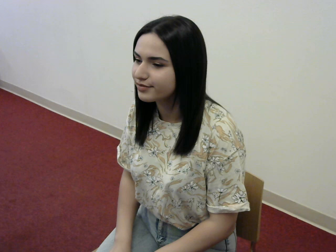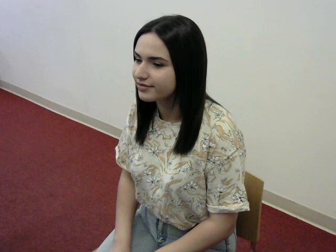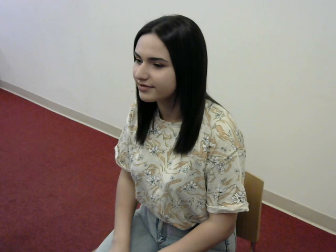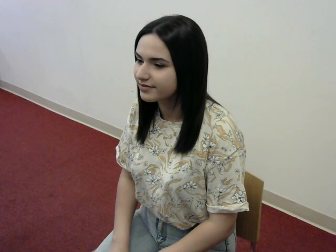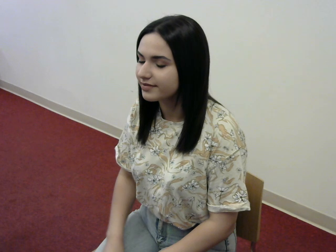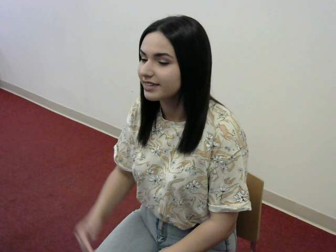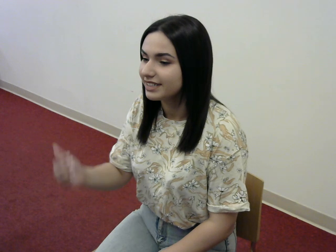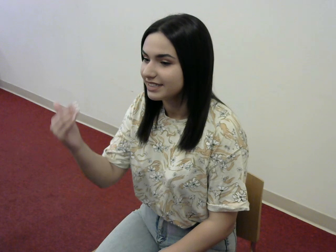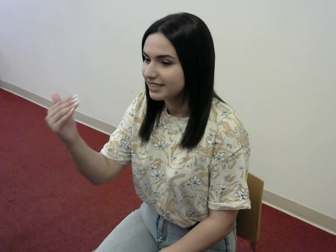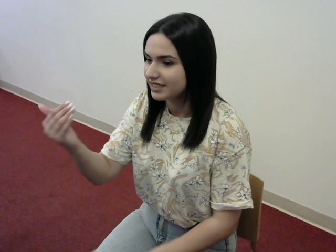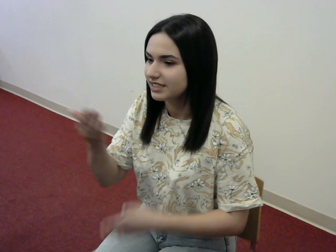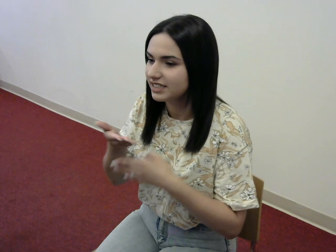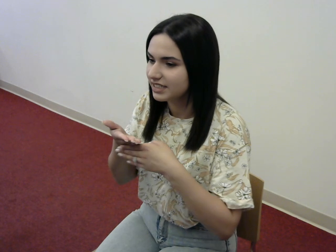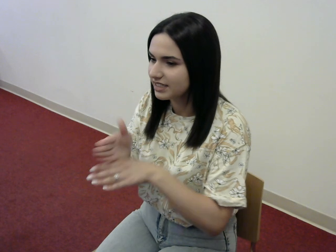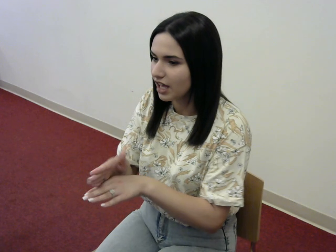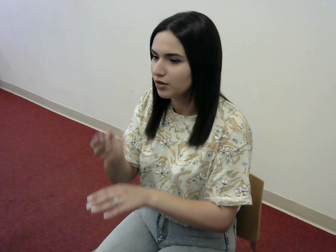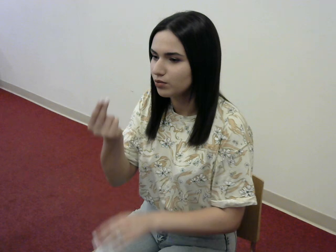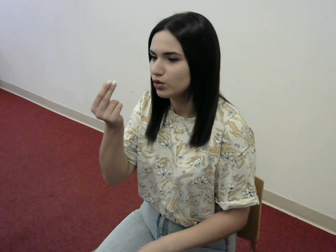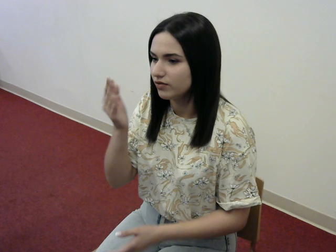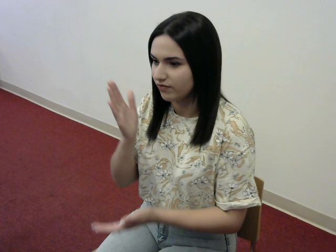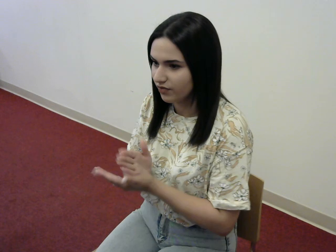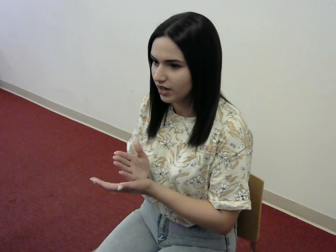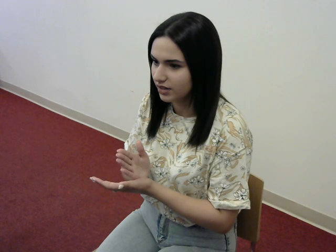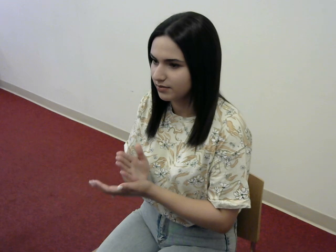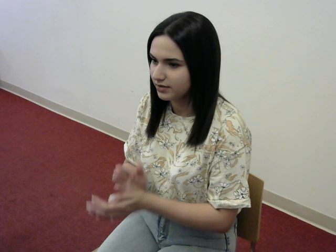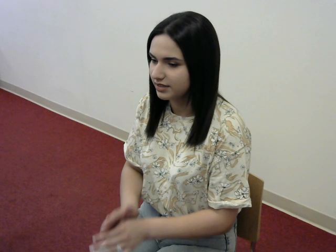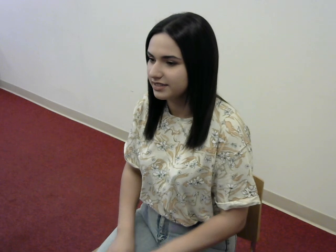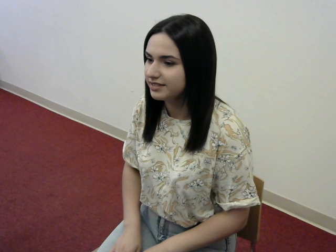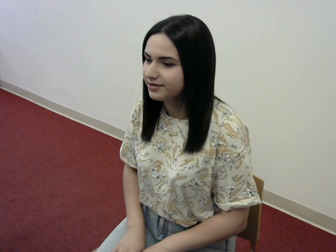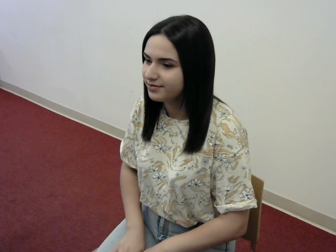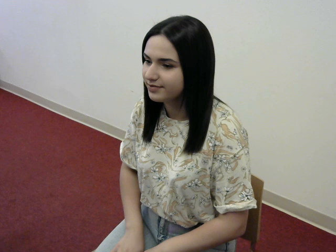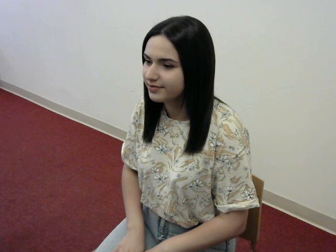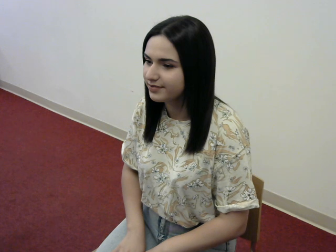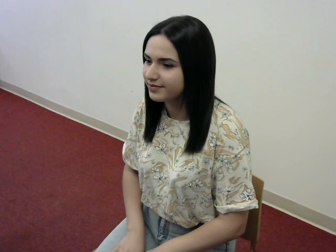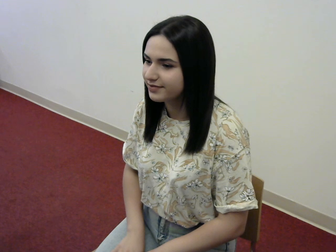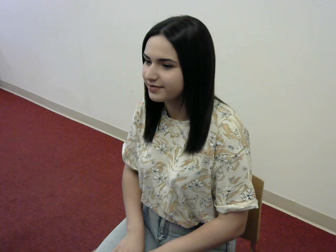Sizdə xırda pul varmı?